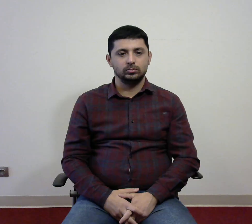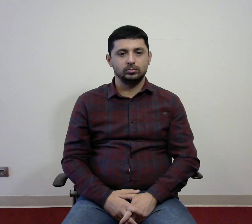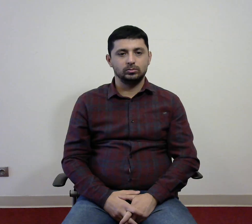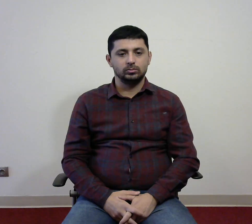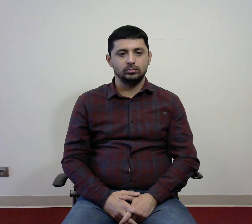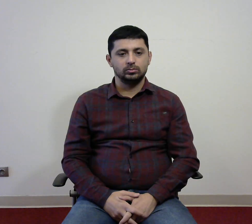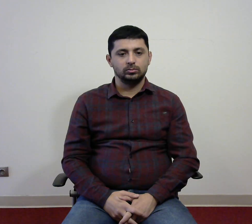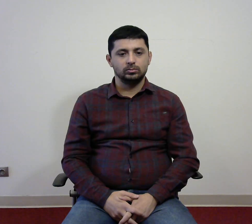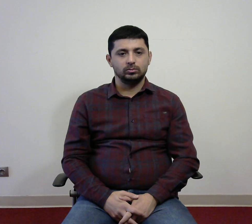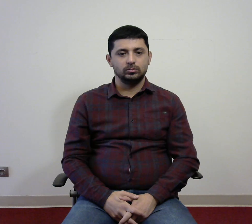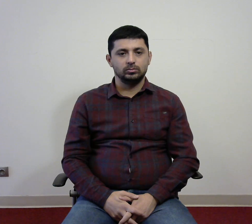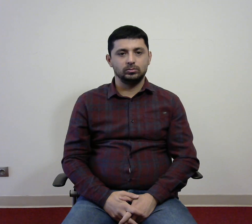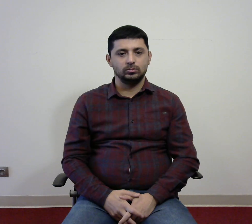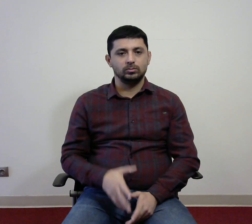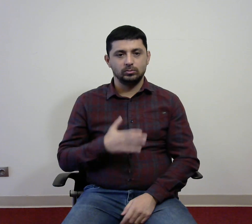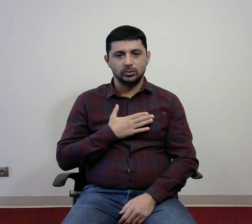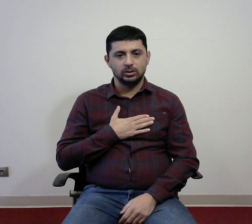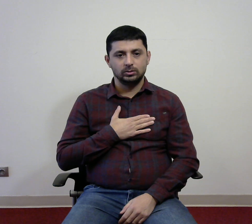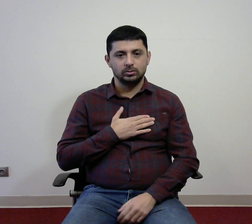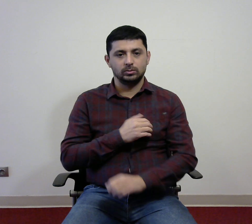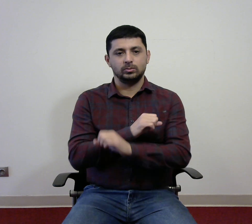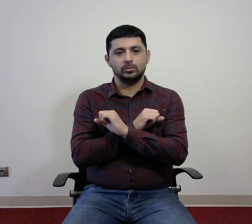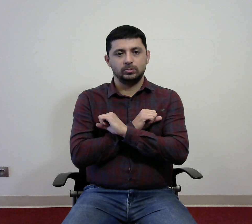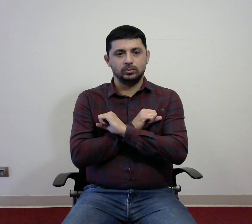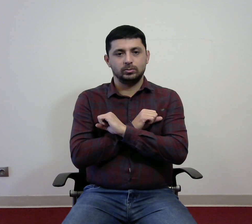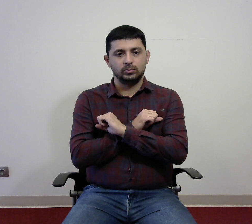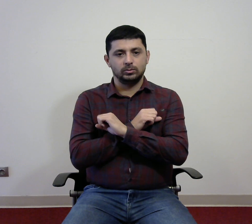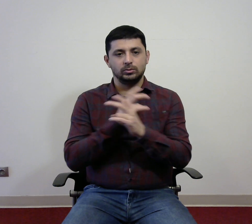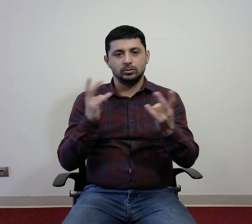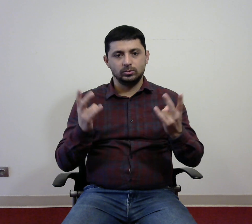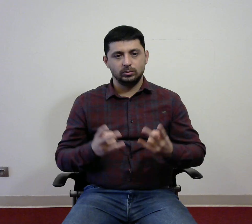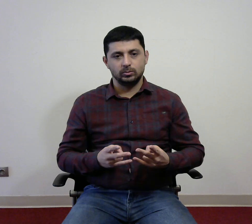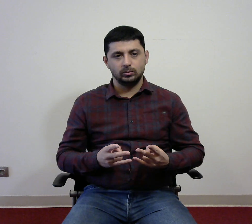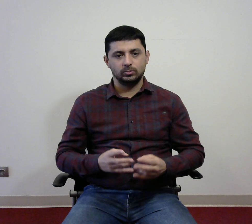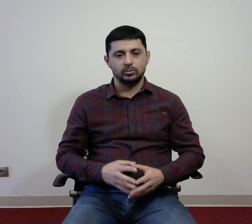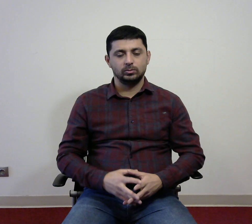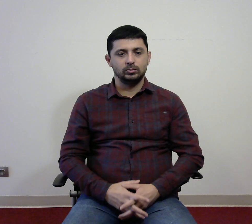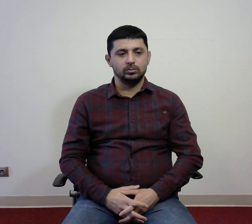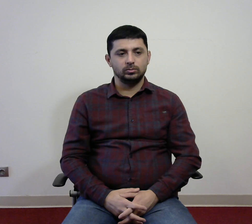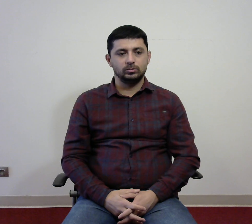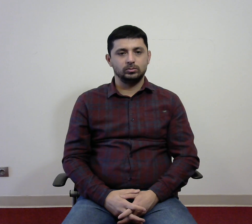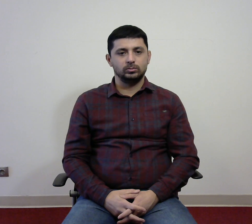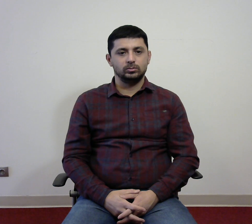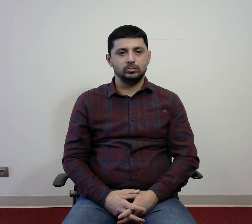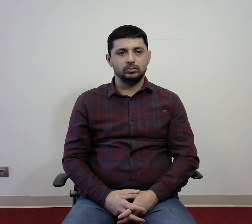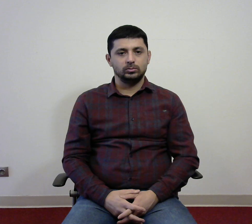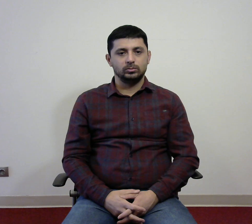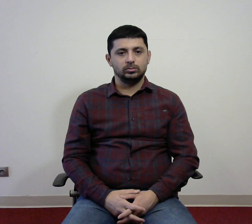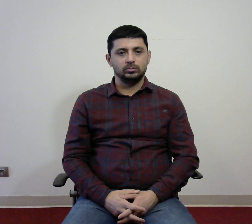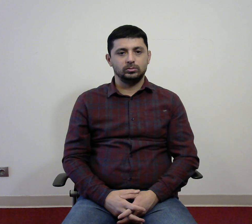Mənə istirahət etmək lazımdır